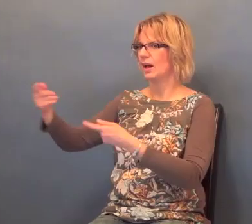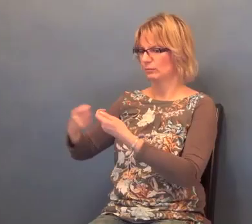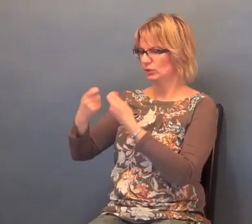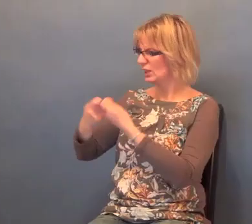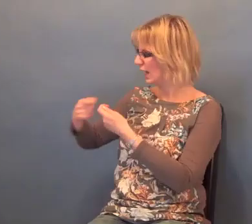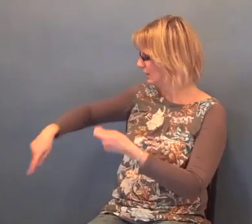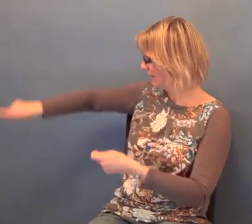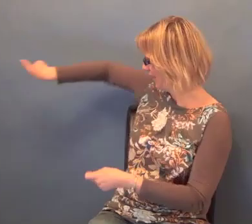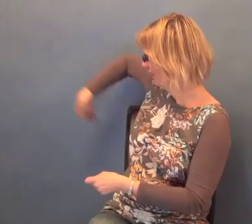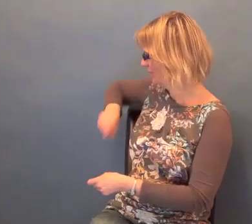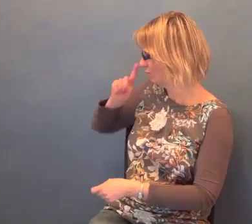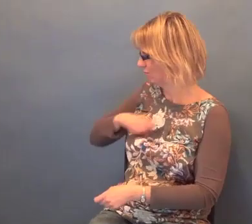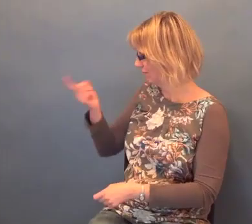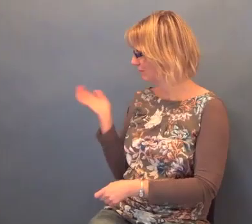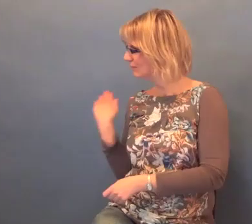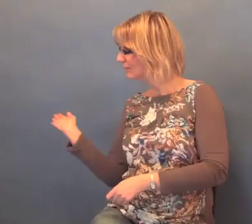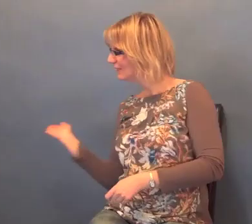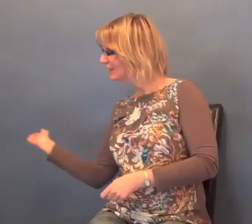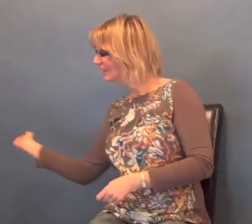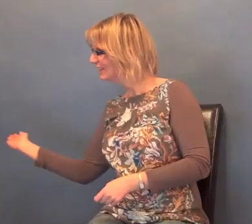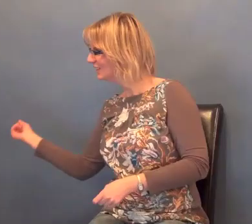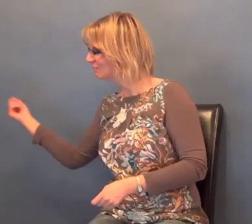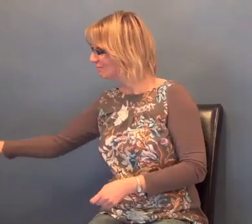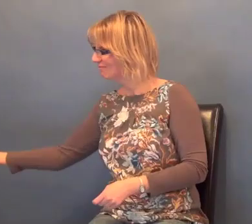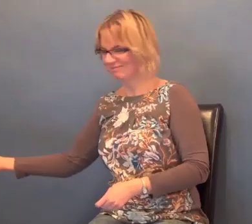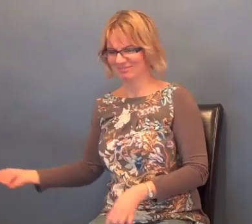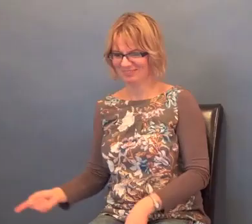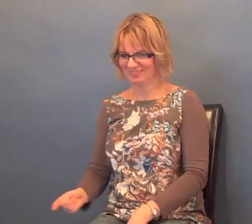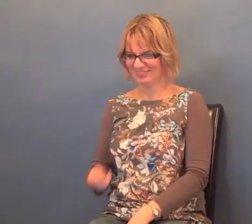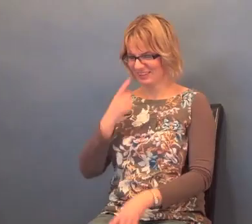Oparcia przeszkadzają, więc je się piłuje.